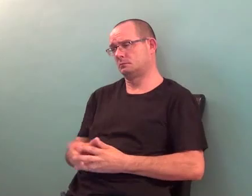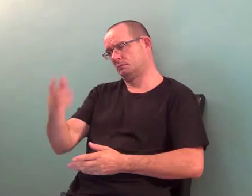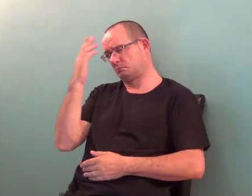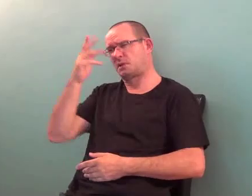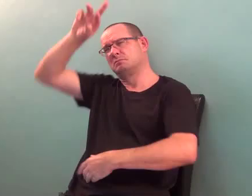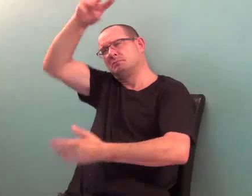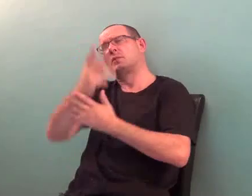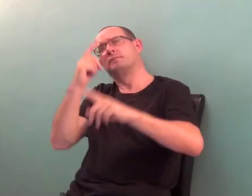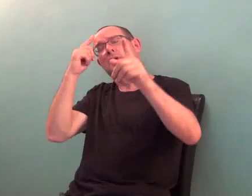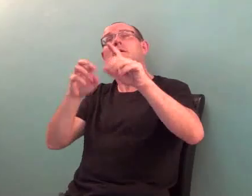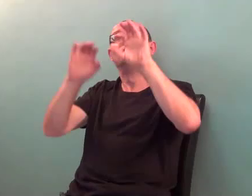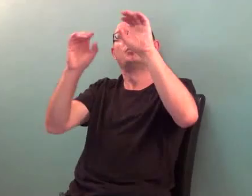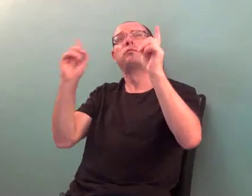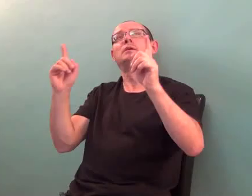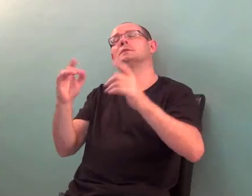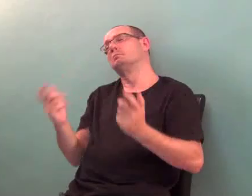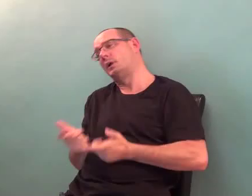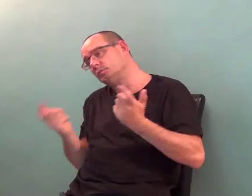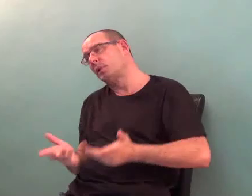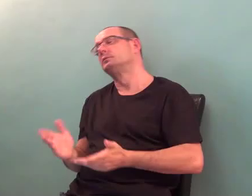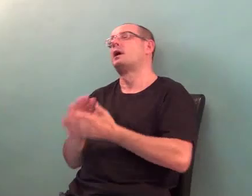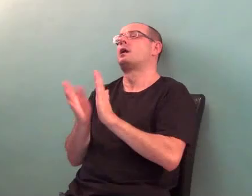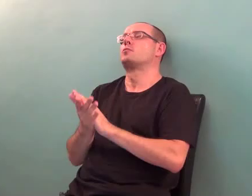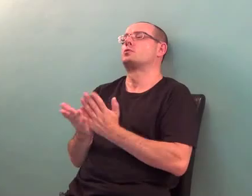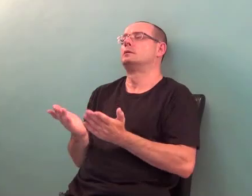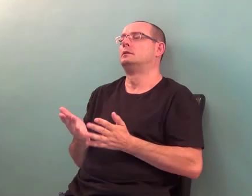Ty wiesz, że trzeba uważać, żeby nie spaść wchodząc po drabinie, może być wtedy niebezpiecznie albo...